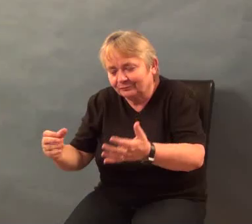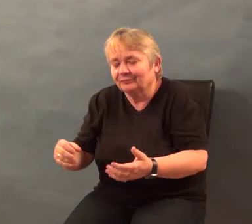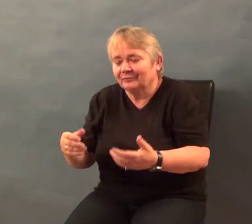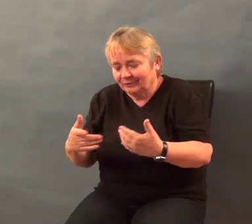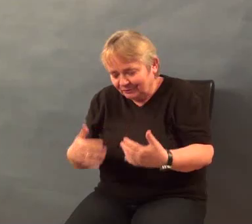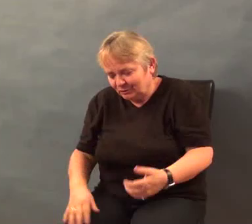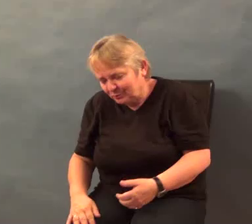Chłopiec pociera kolano.